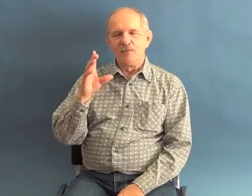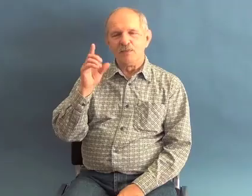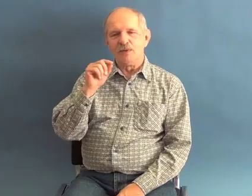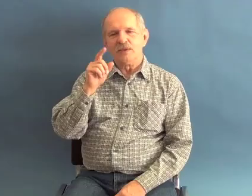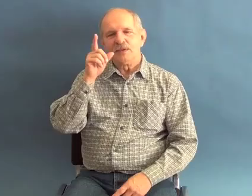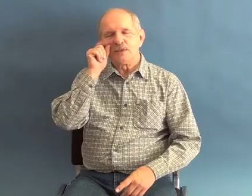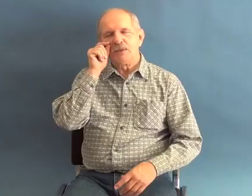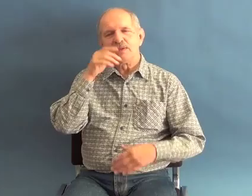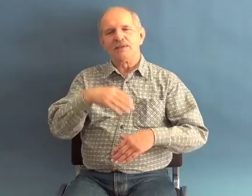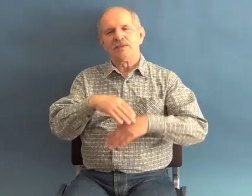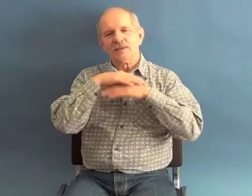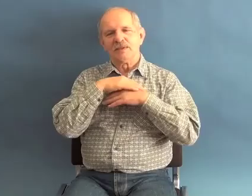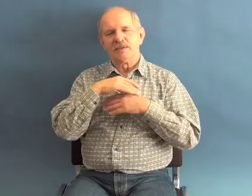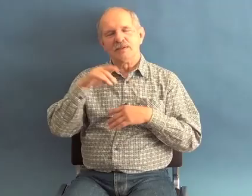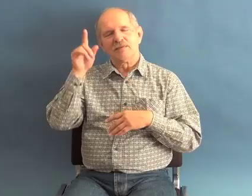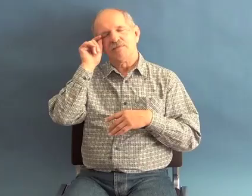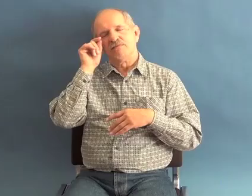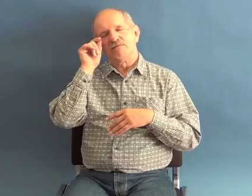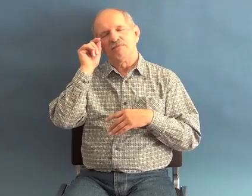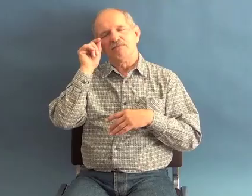Ktoś śpi przykryty kołdrą.